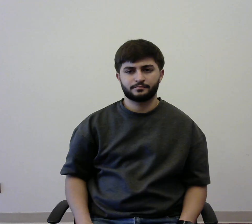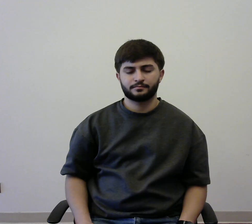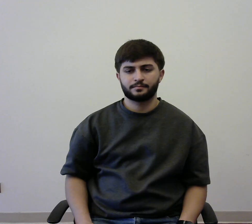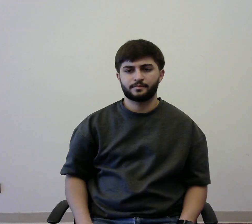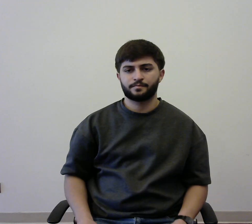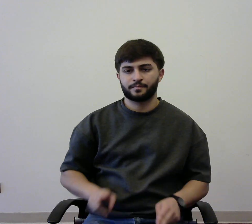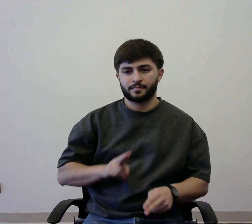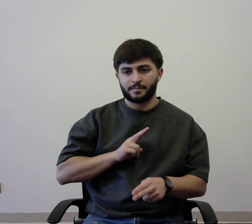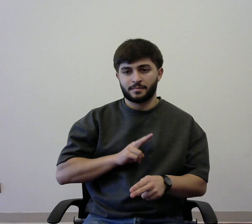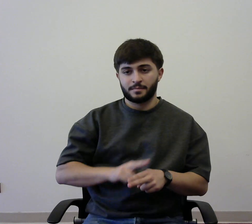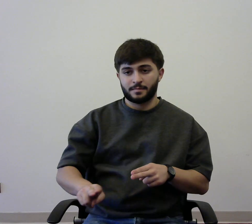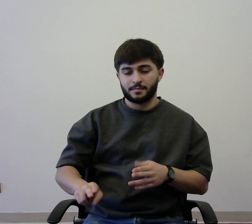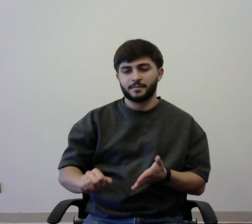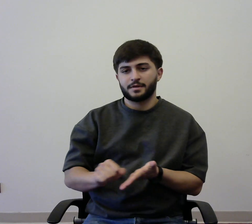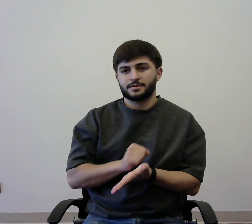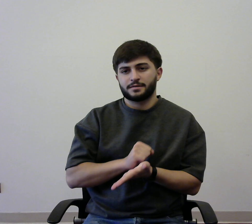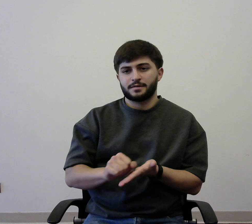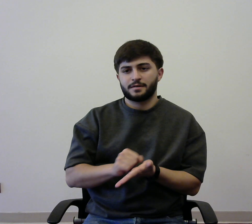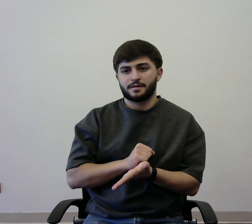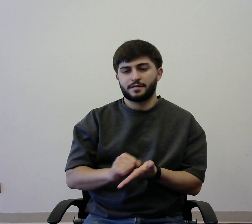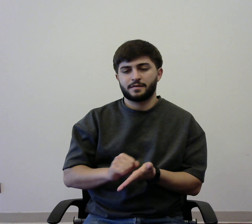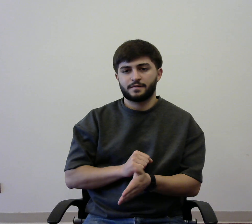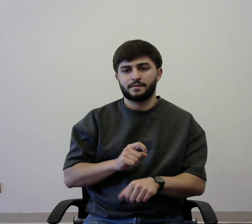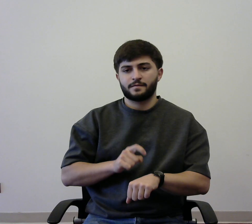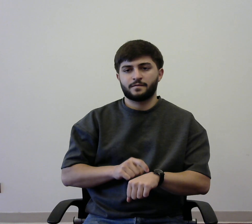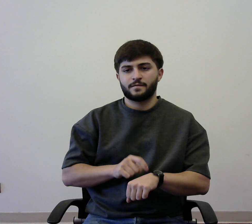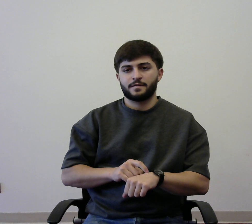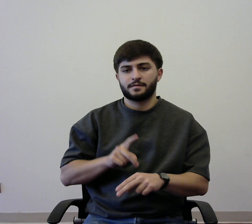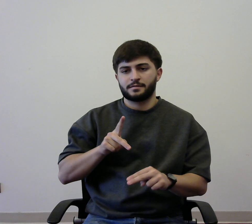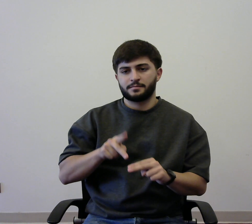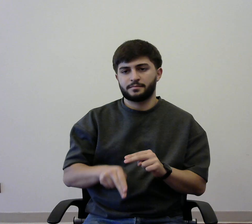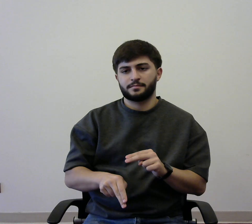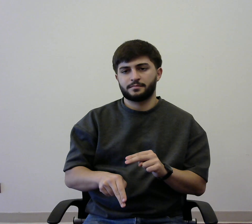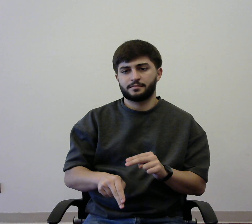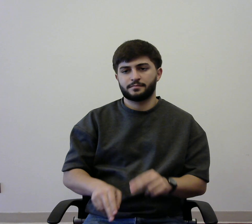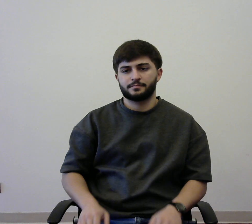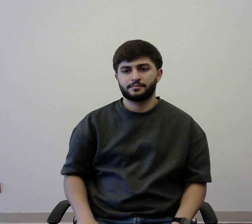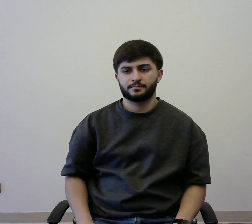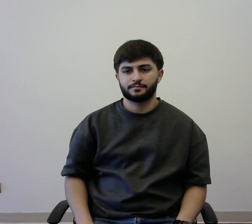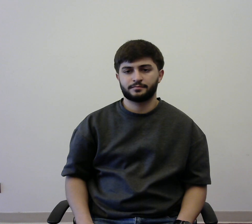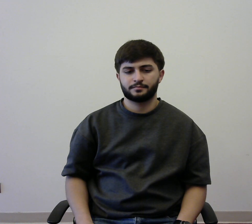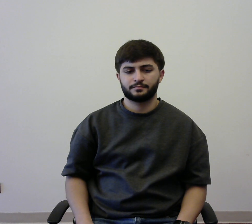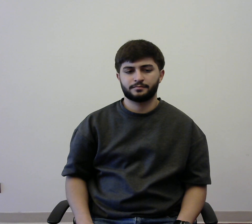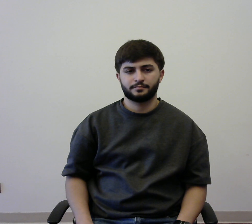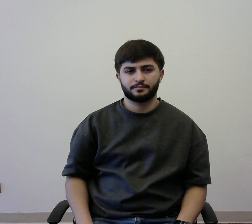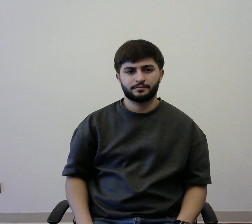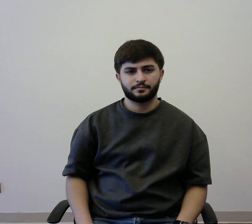İtmiş sənədin vaxtı bitib